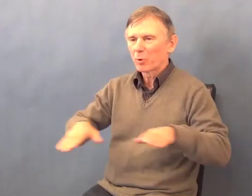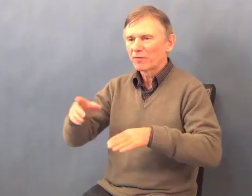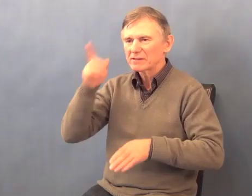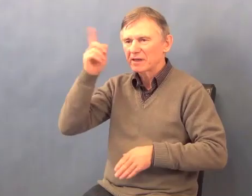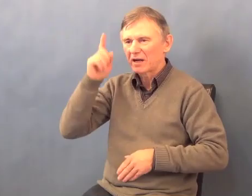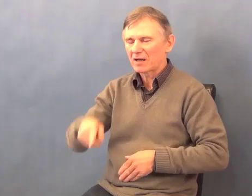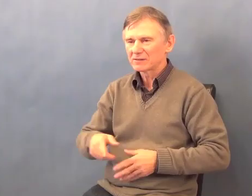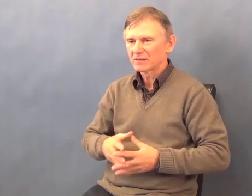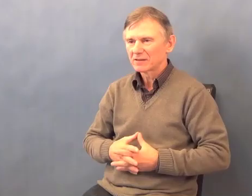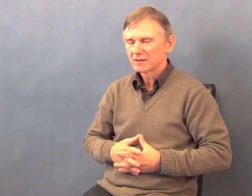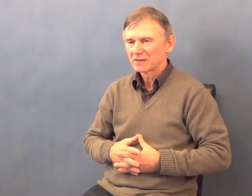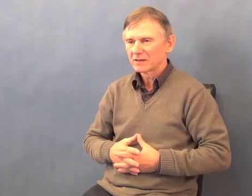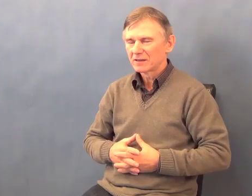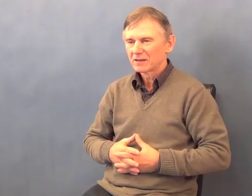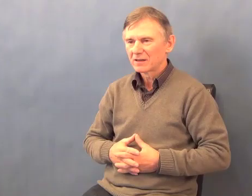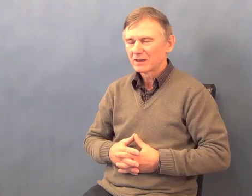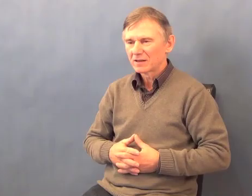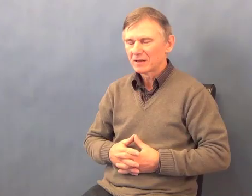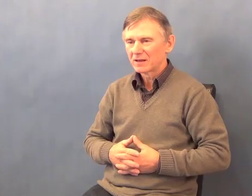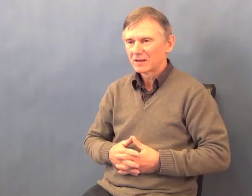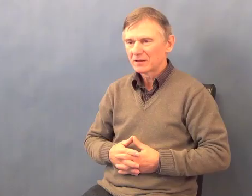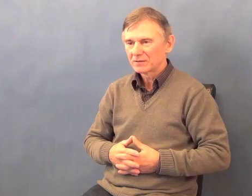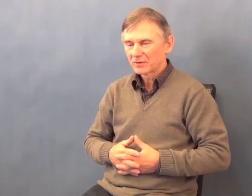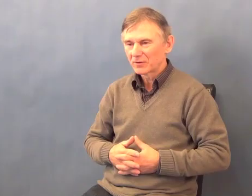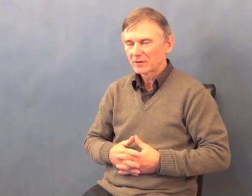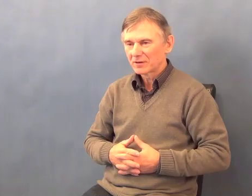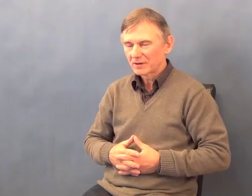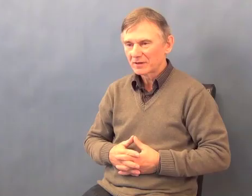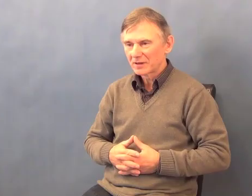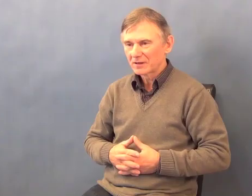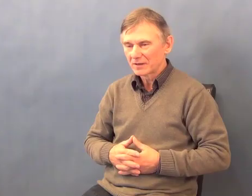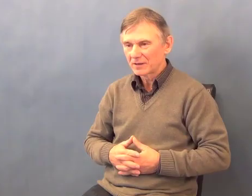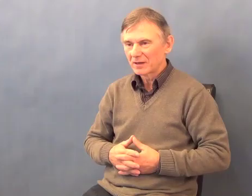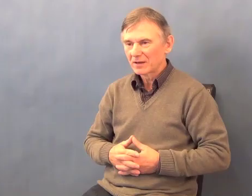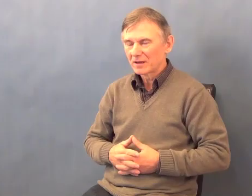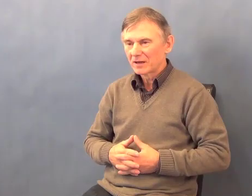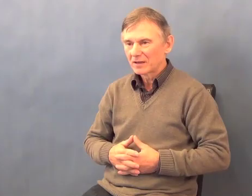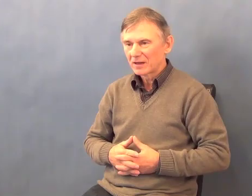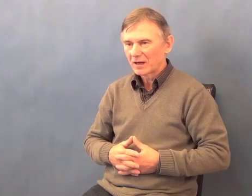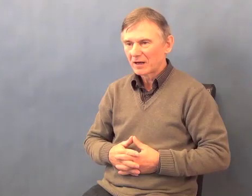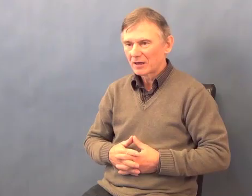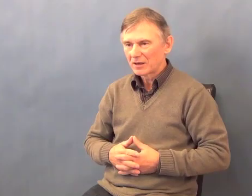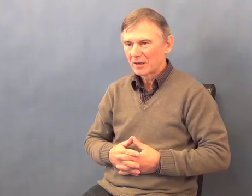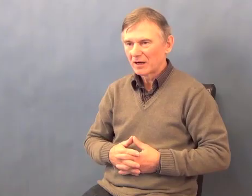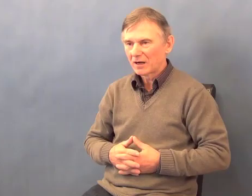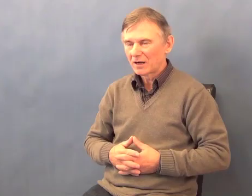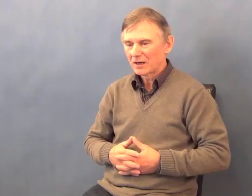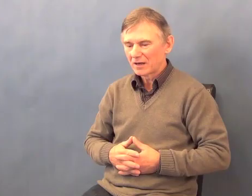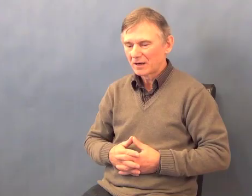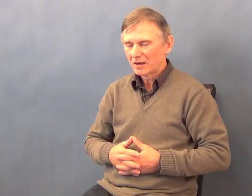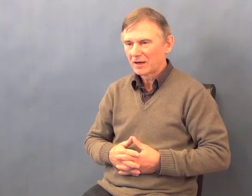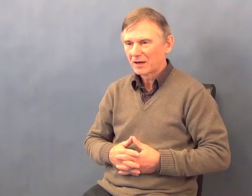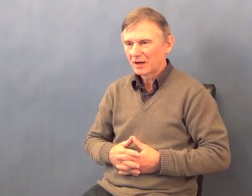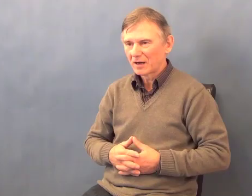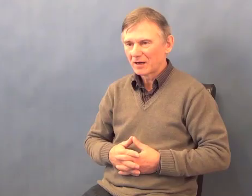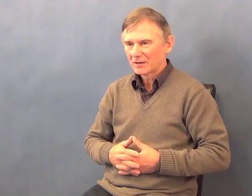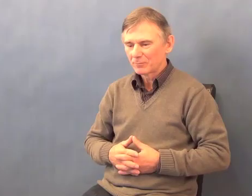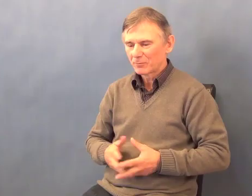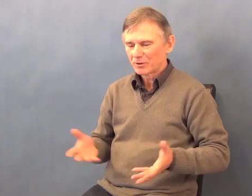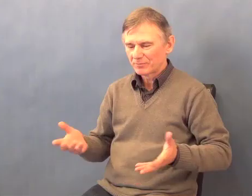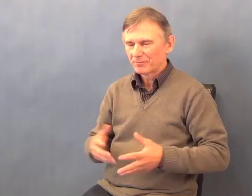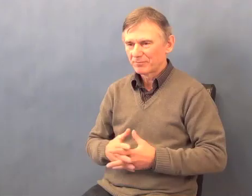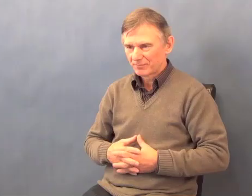Zakaz pływania.